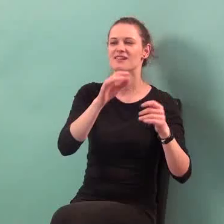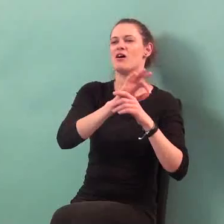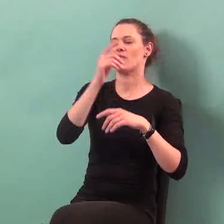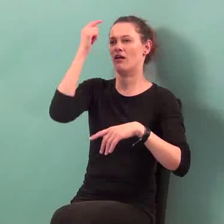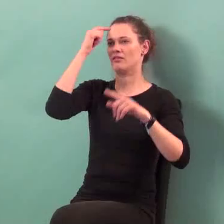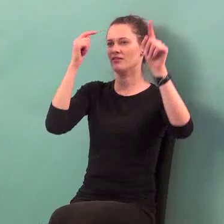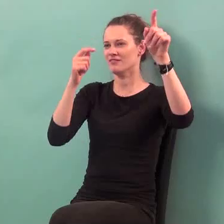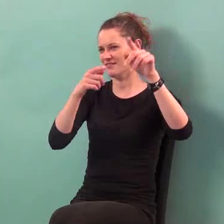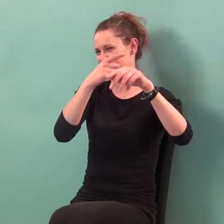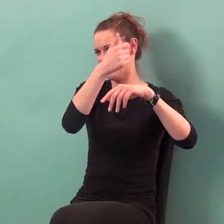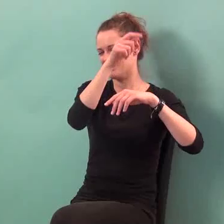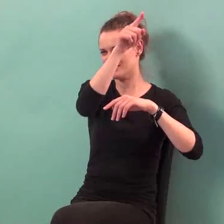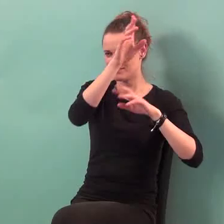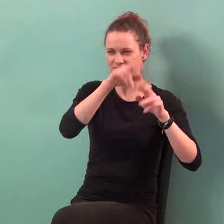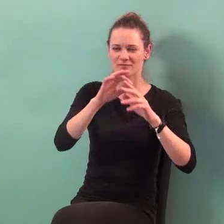A przypomnieli sobie o tym chłopcu, który został na górze.